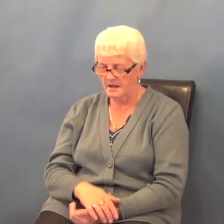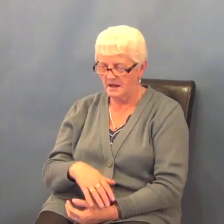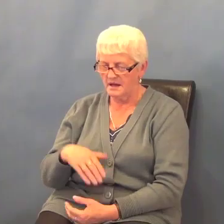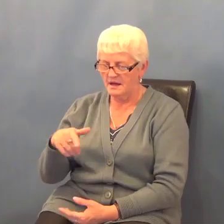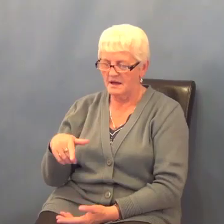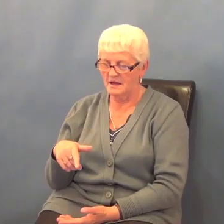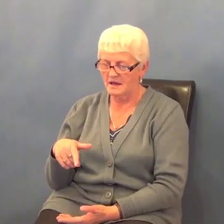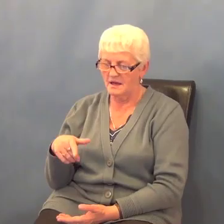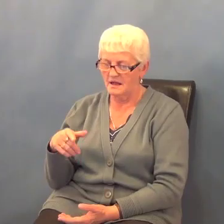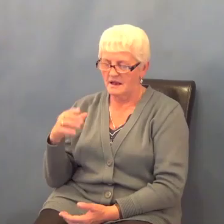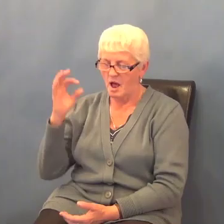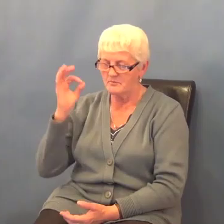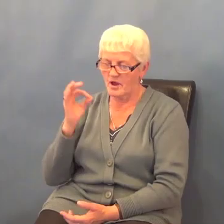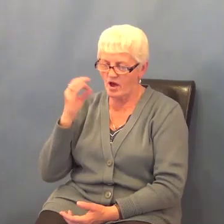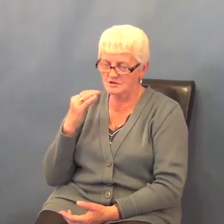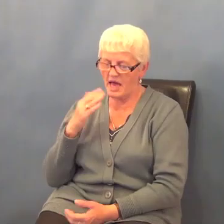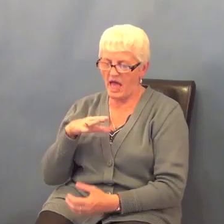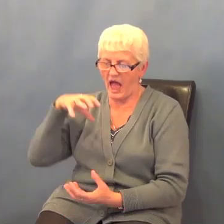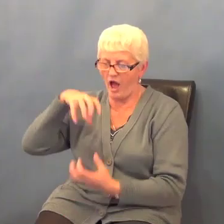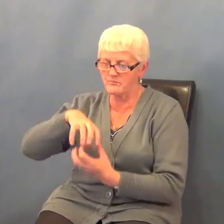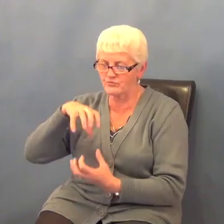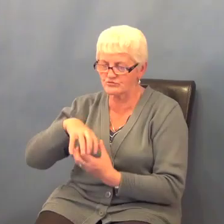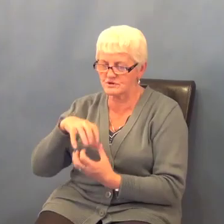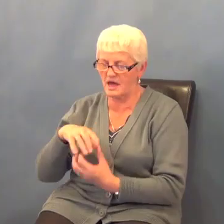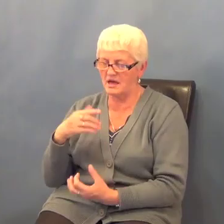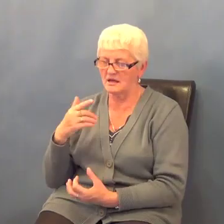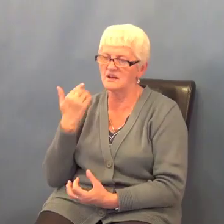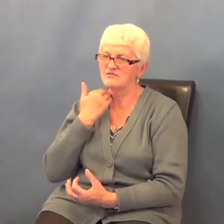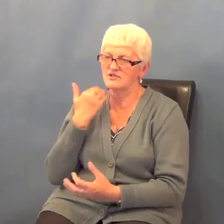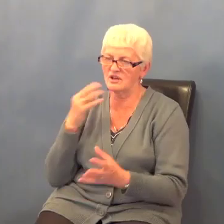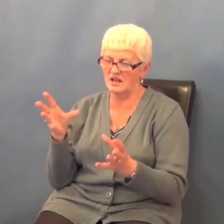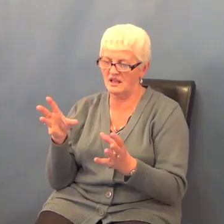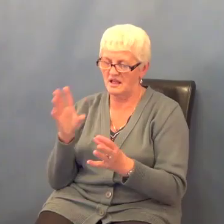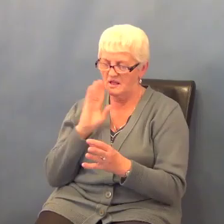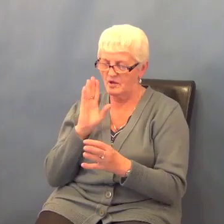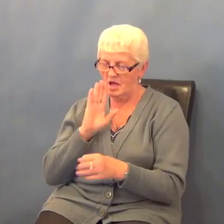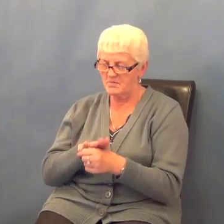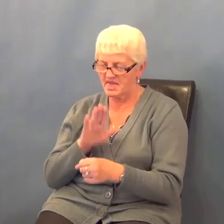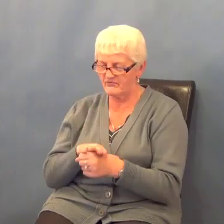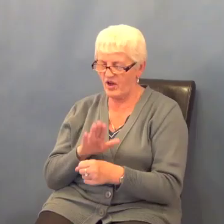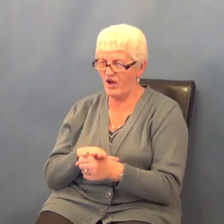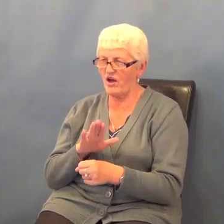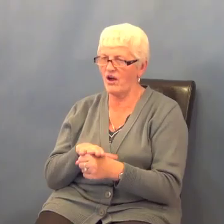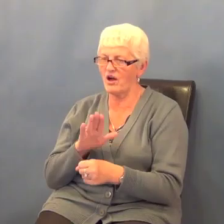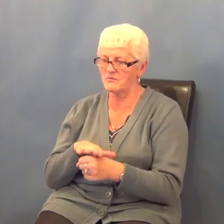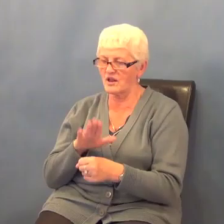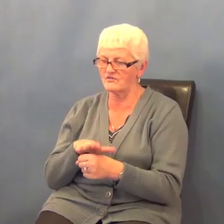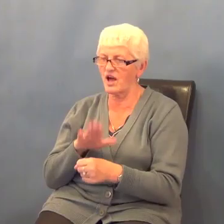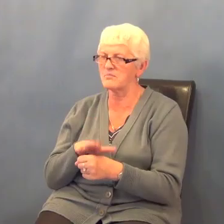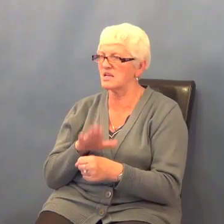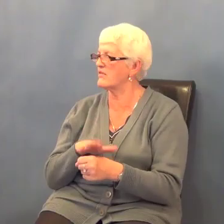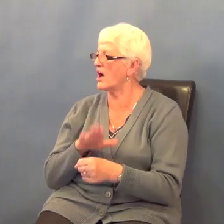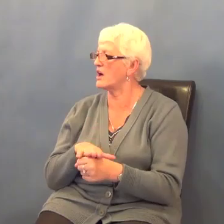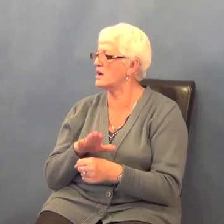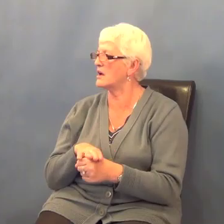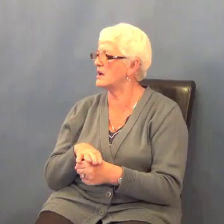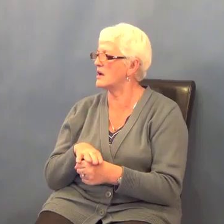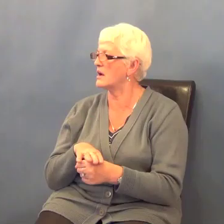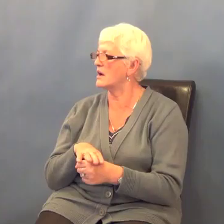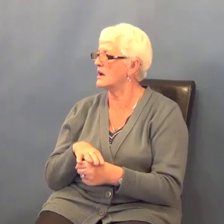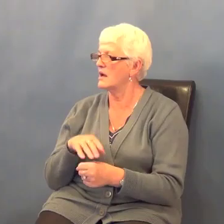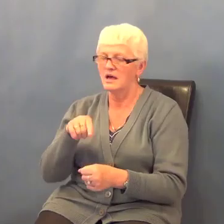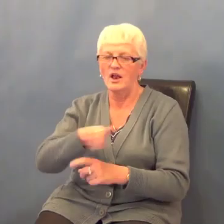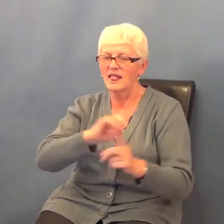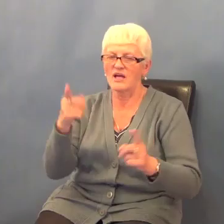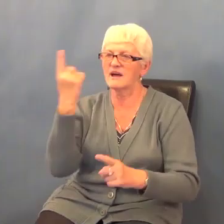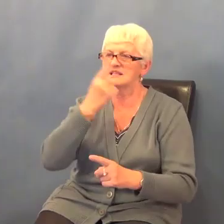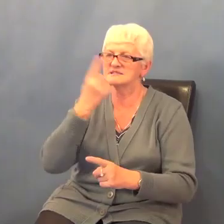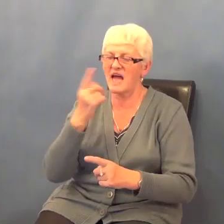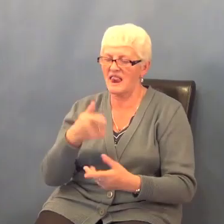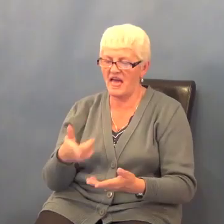Coś procentowego i hamburger, alkohol to prawdopodobnie piwo, nie wolno, jest zakazane spożycie piwa.